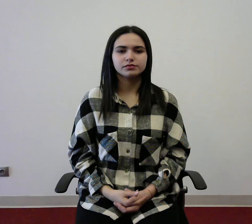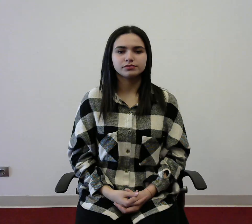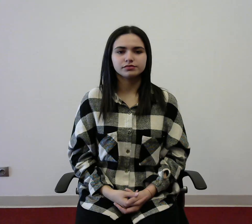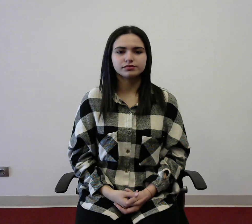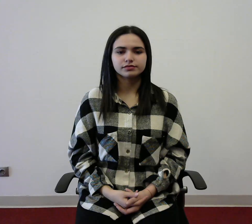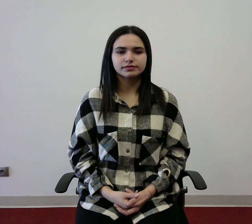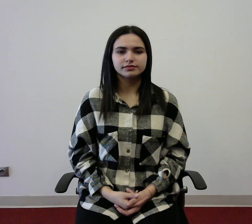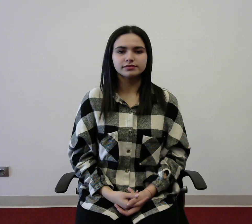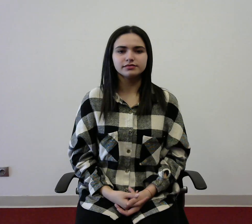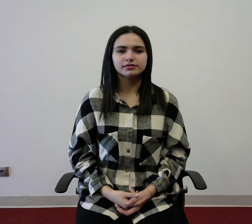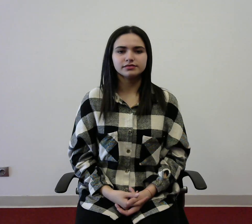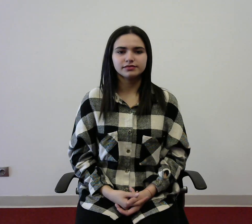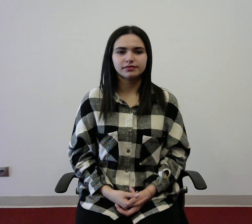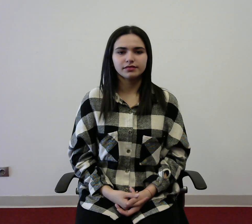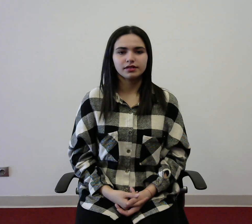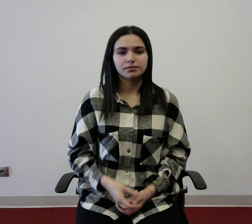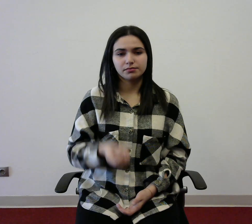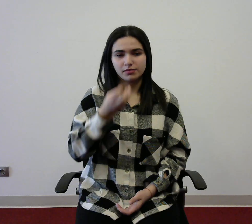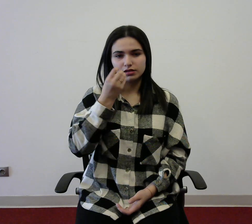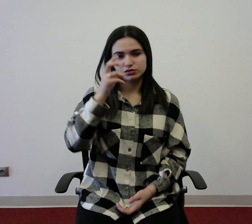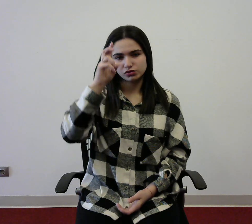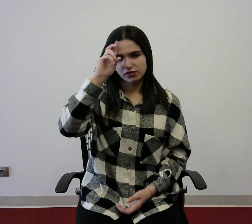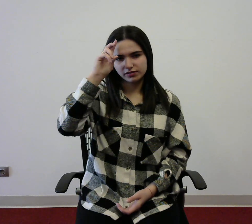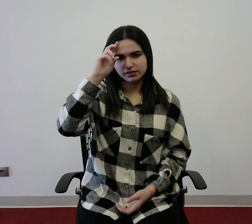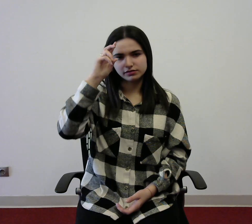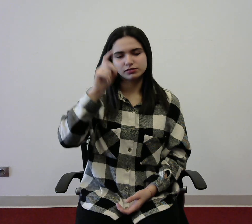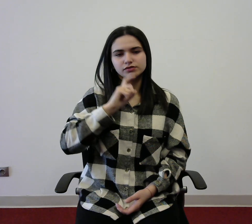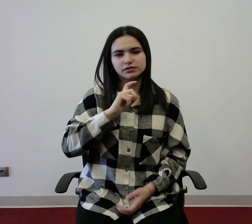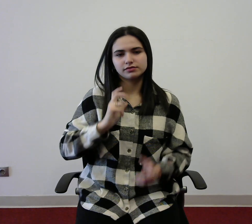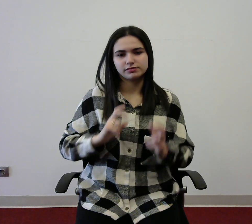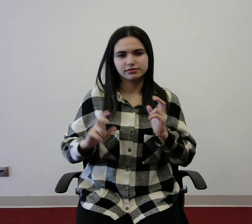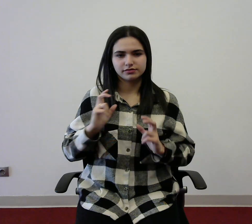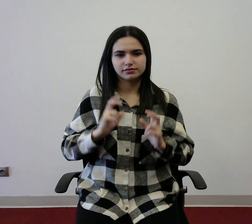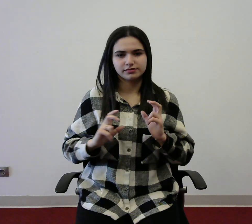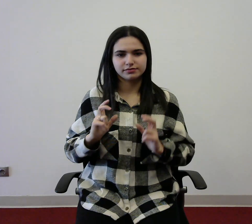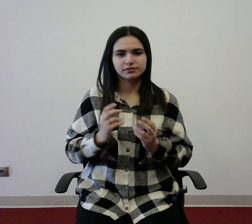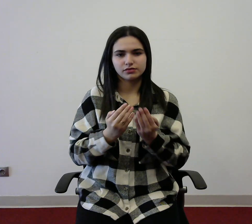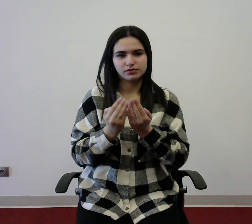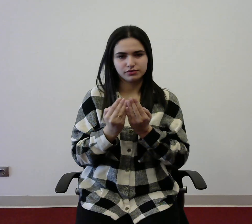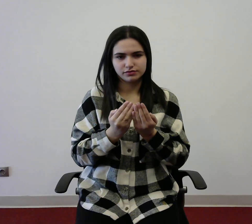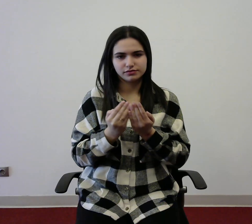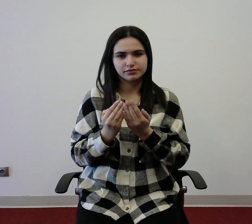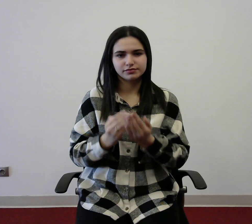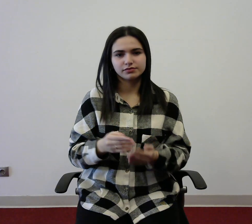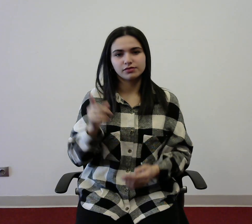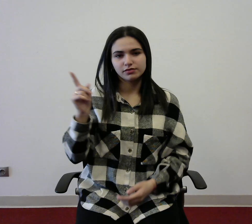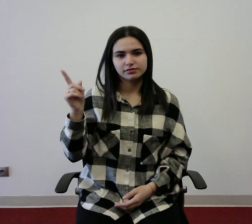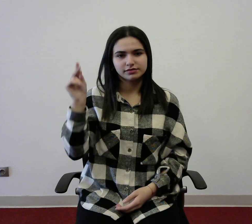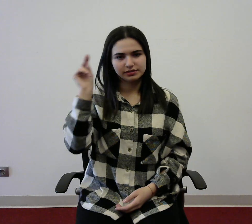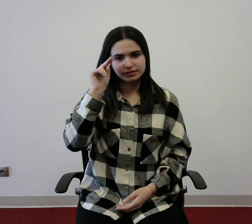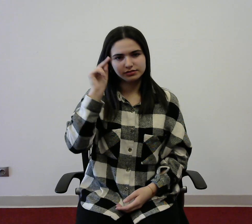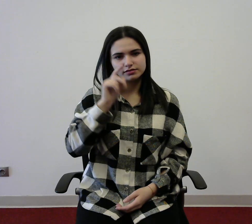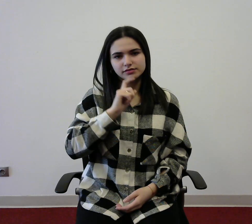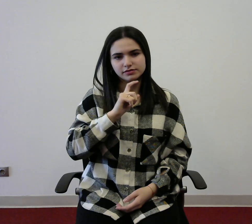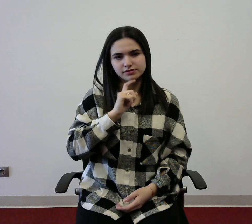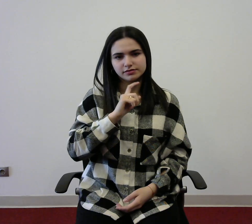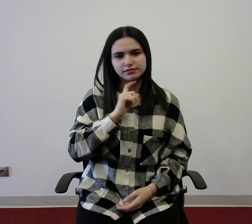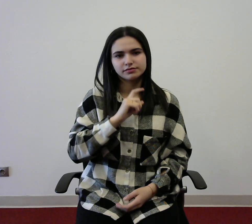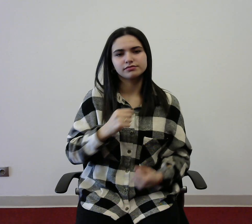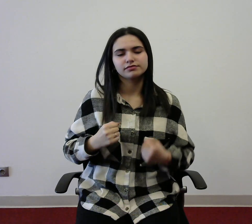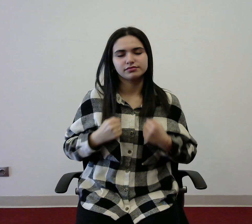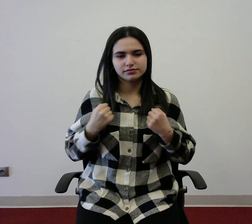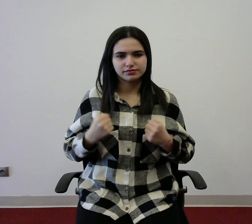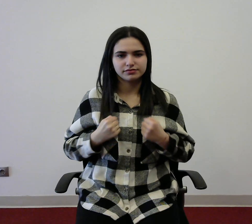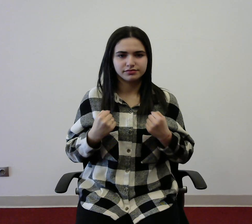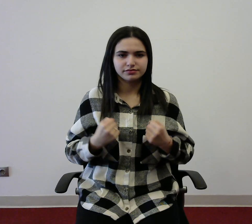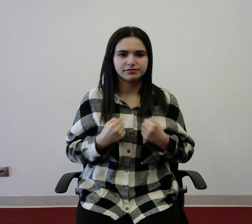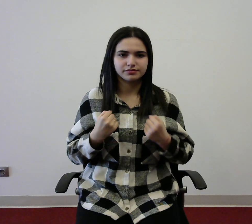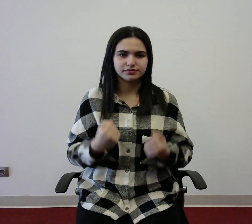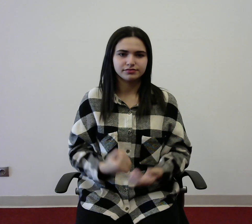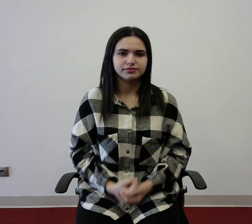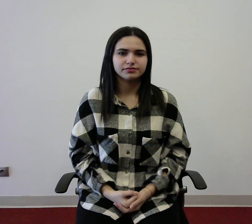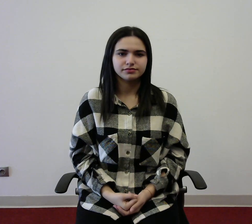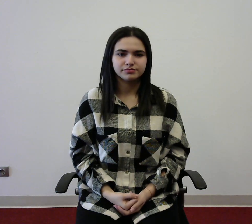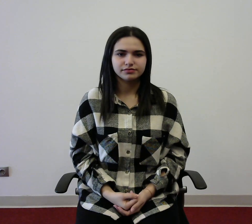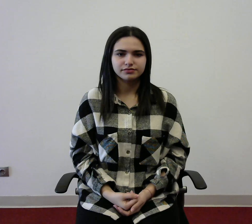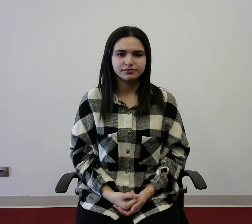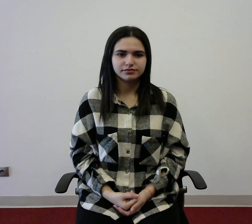Bakı Dövlət Universitetində oxuyan o tələbə çalışqandır